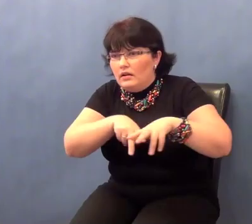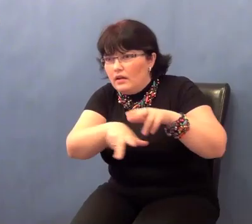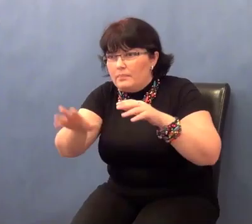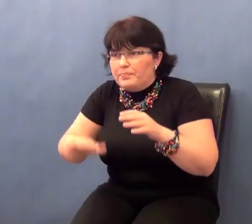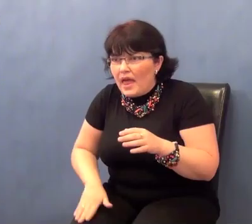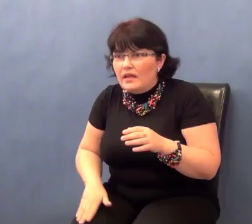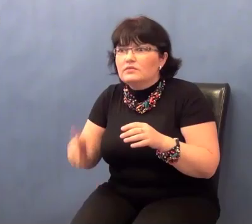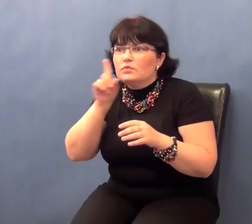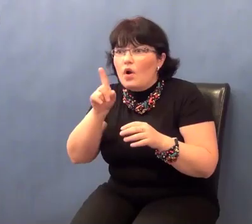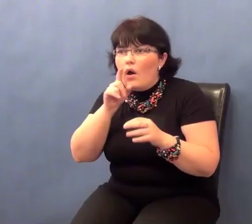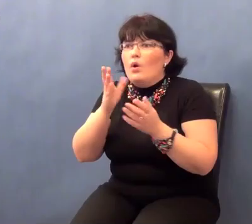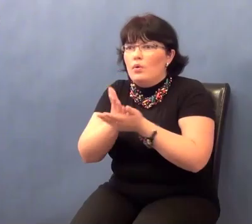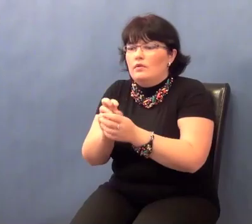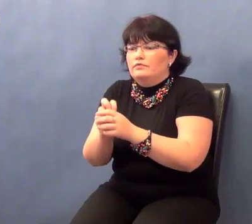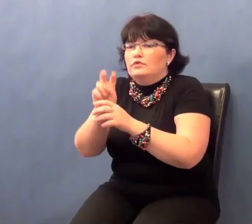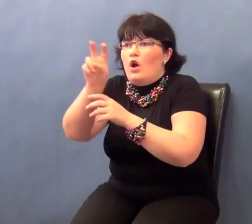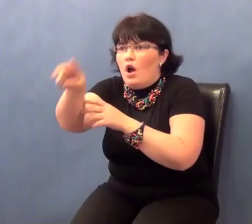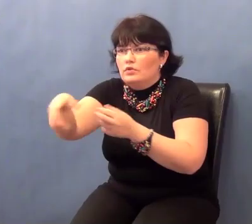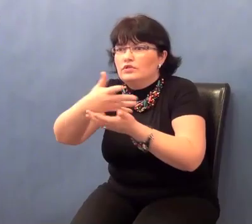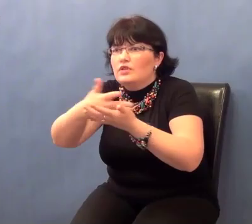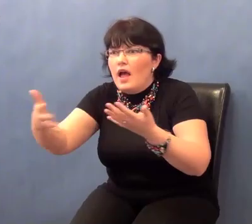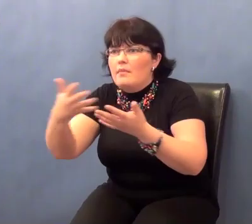Chłopiec z psem weszli na ląd.